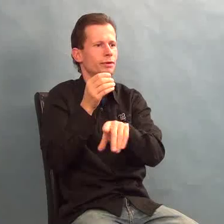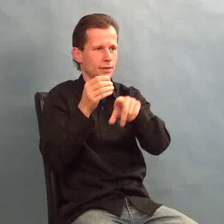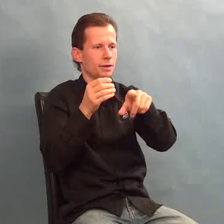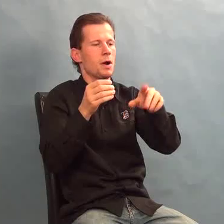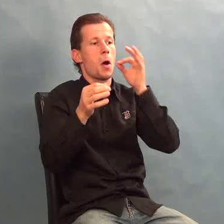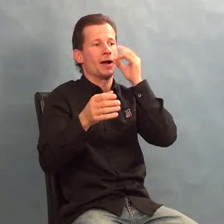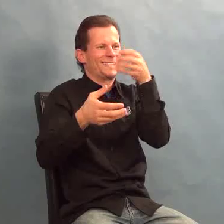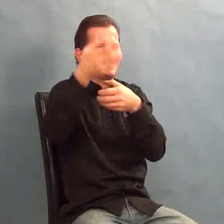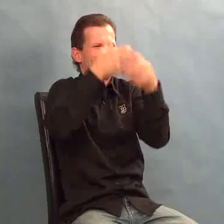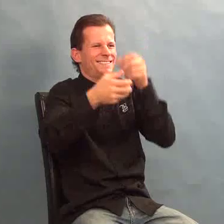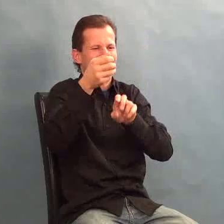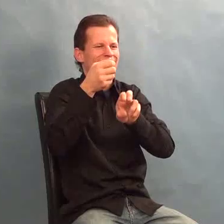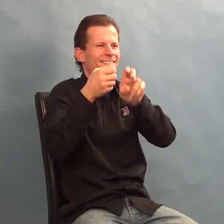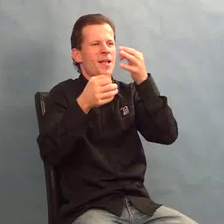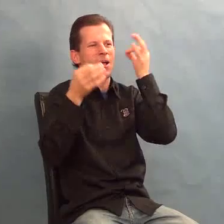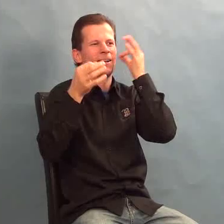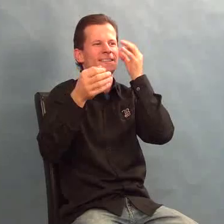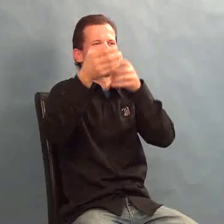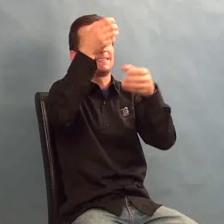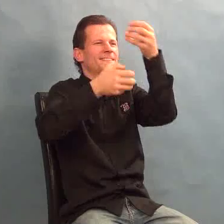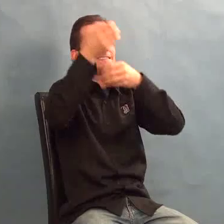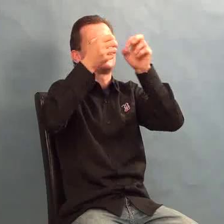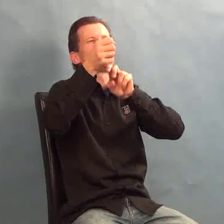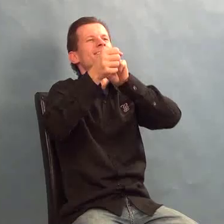Kot wspiął się po rynnie.